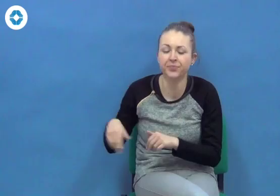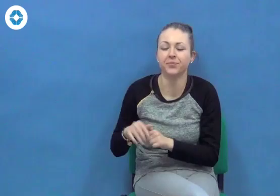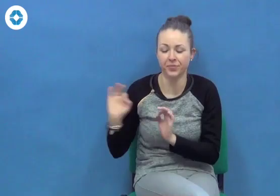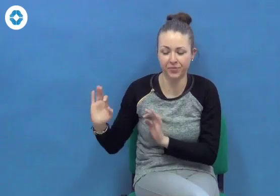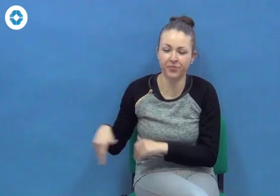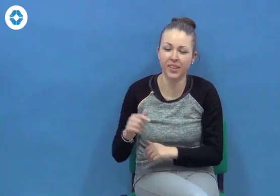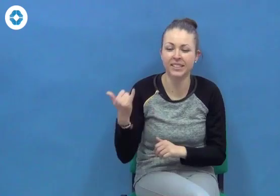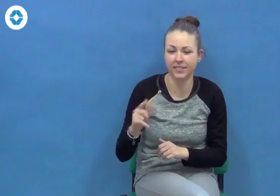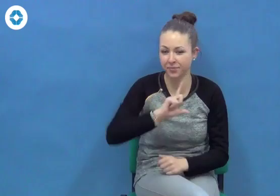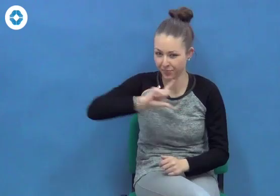Dziecko odchodzi.